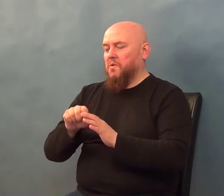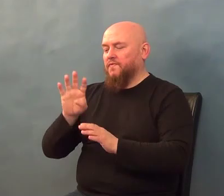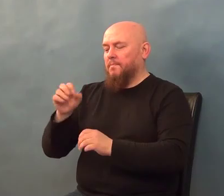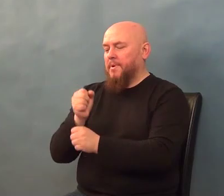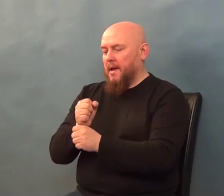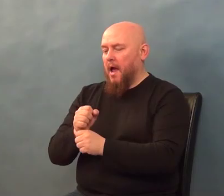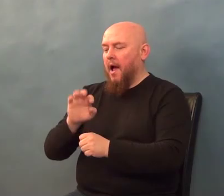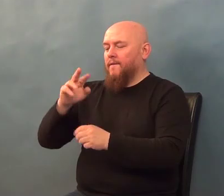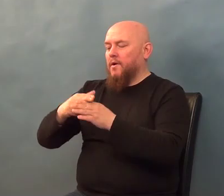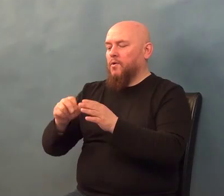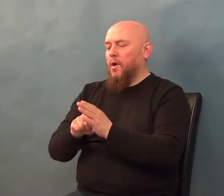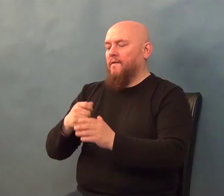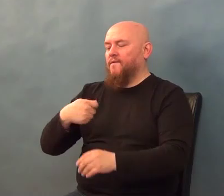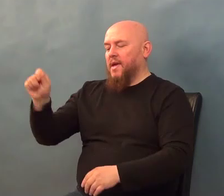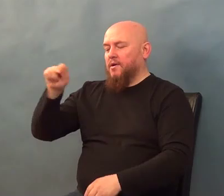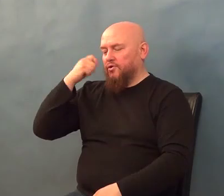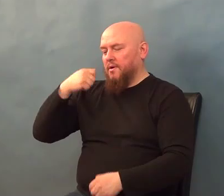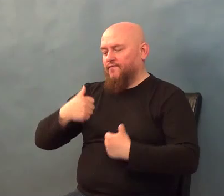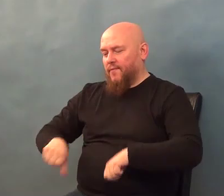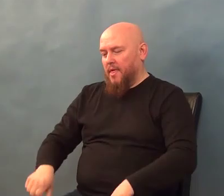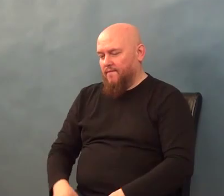Ja mam pracę od ósmej do czwartej.